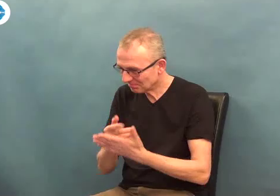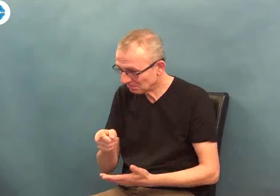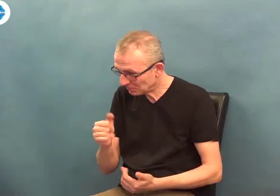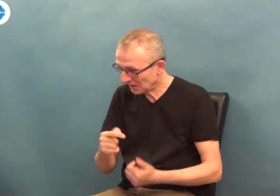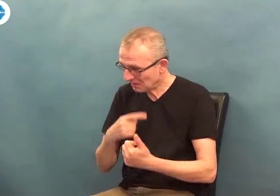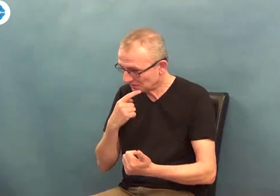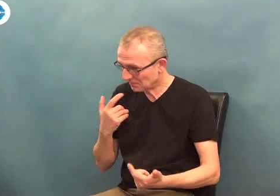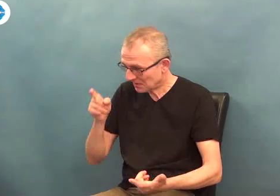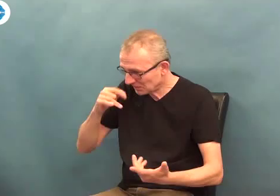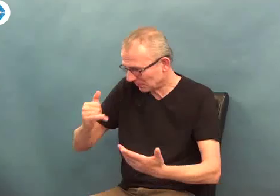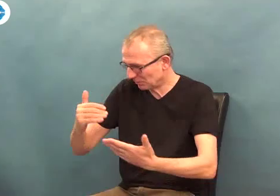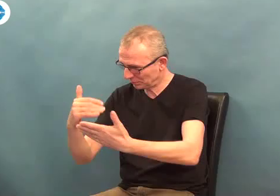Język niemiecki i inne, kino...